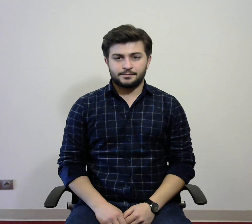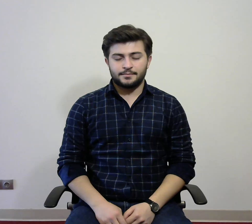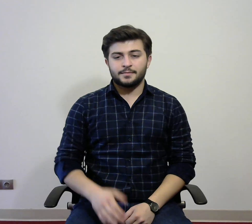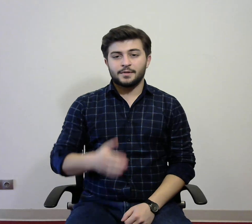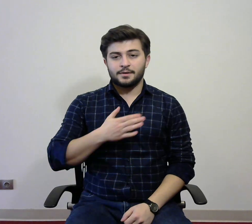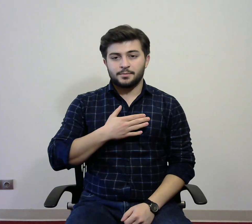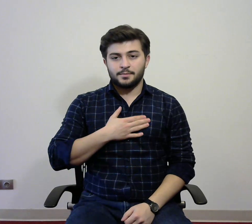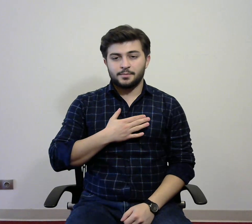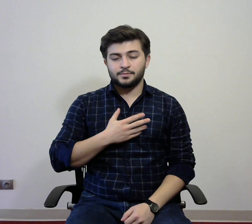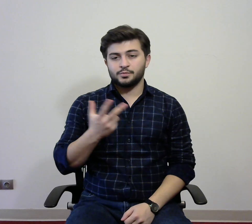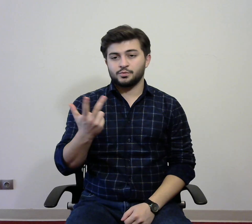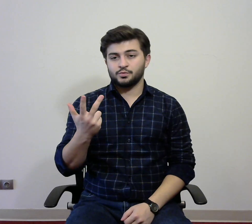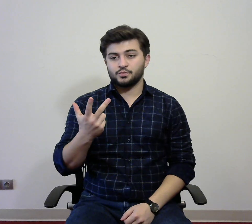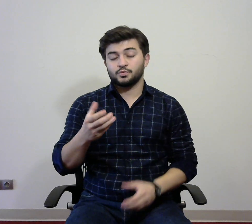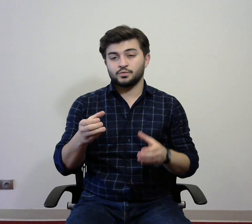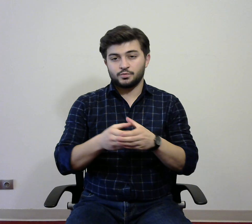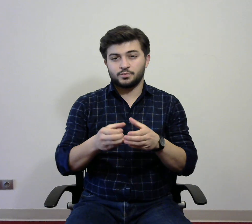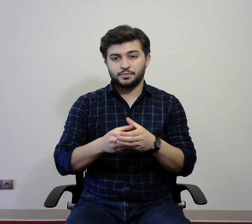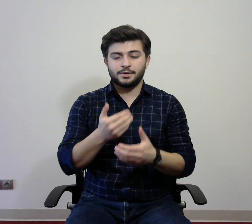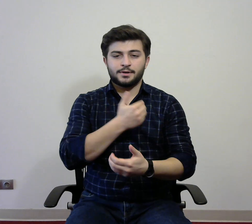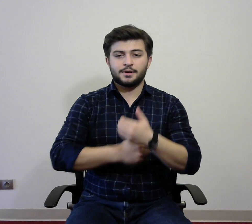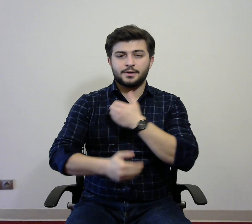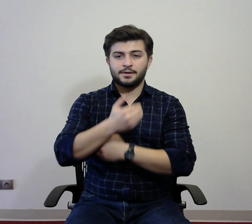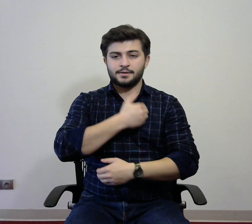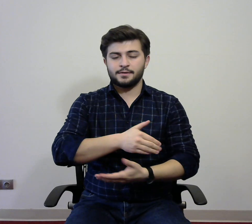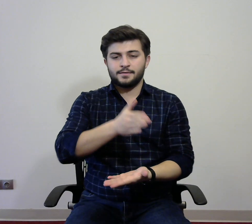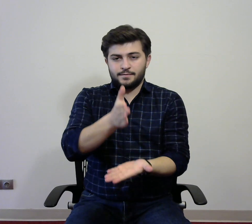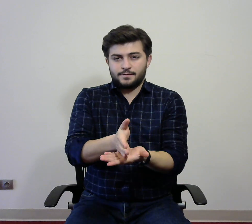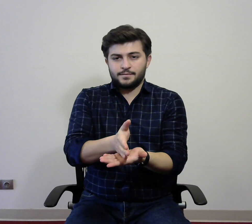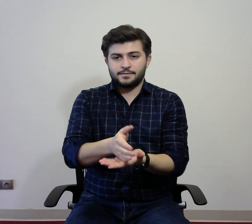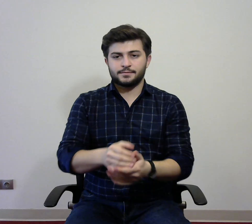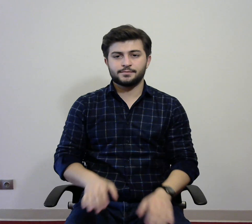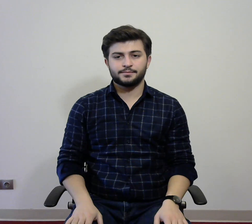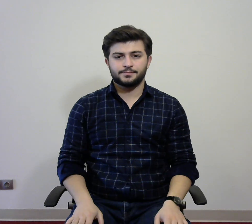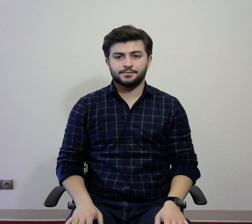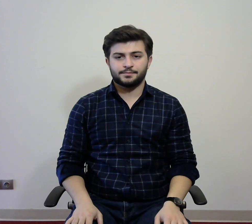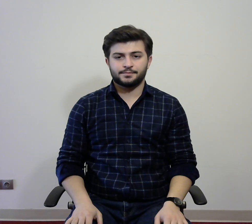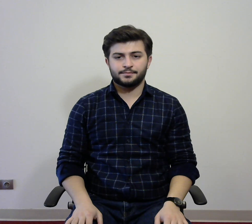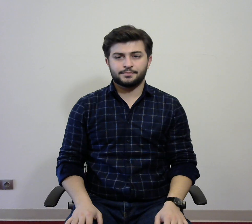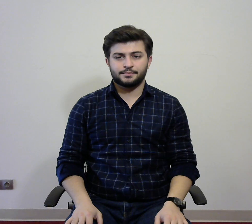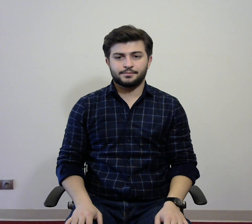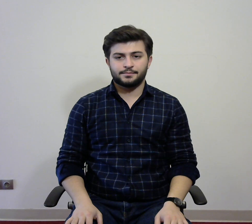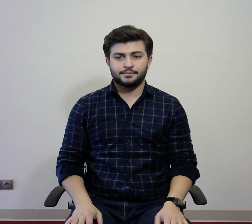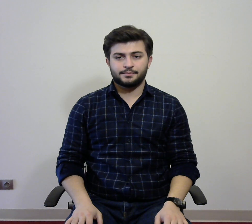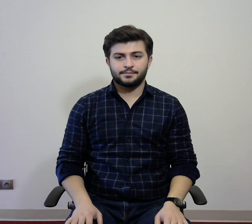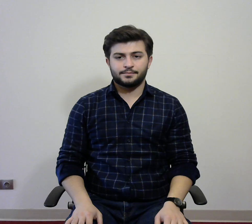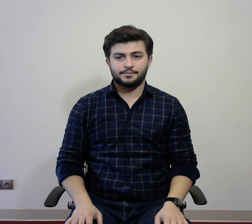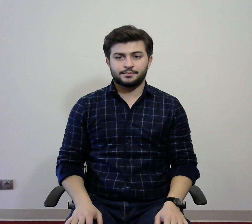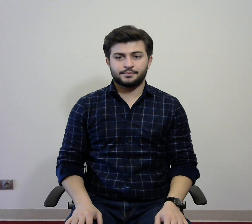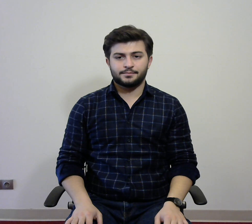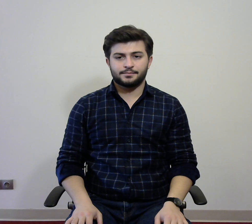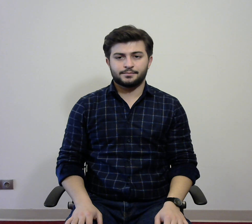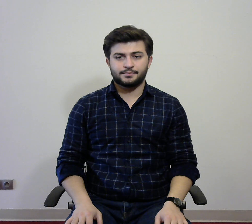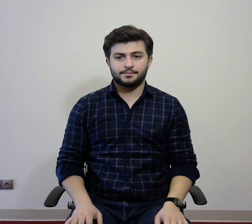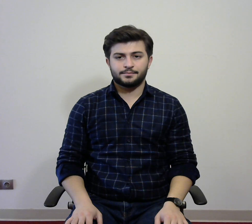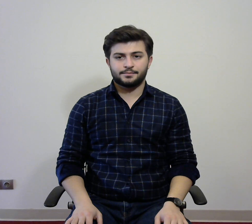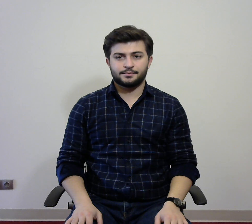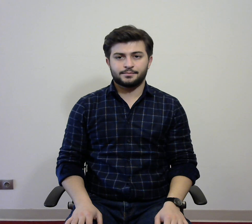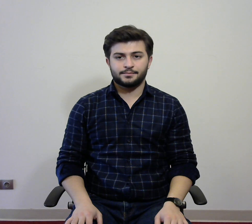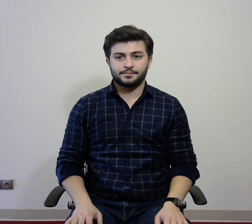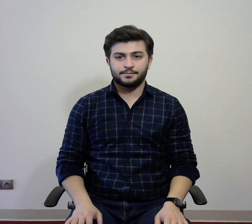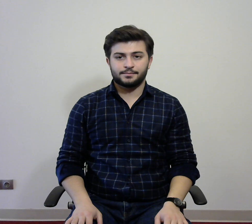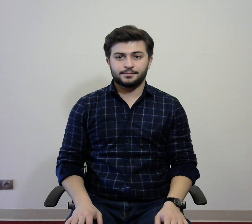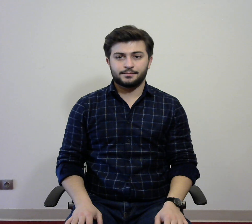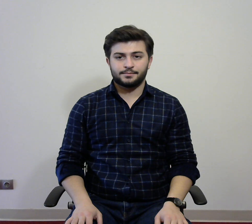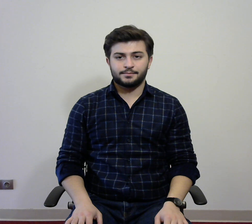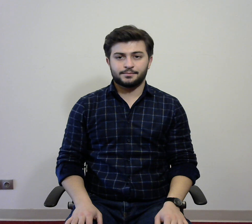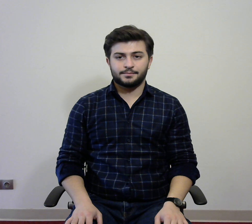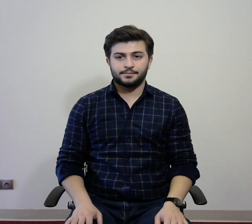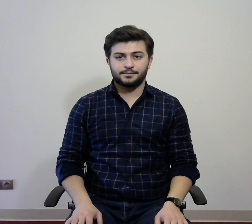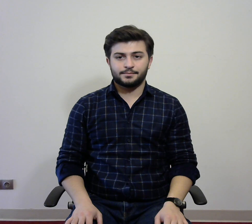Mənim üçünücü dərəcə əlilliyim var